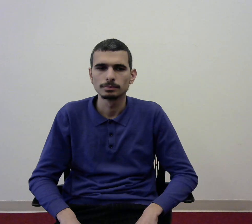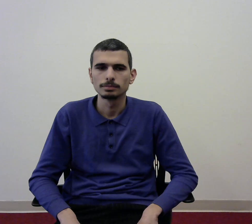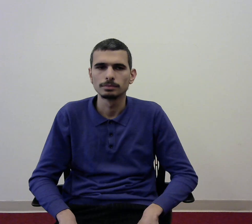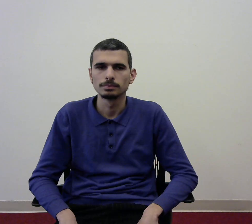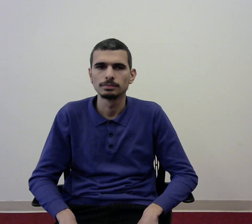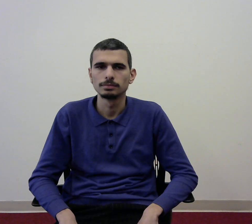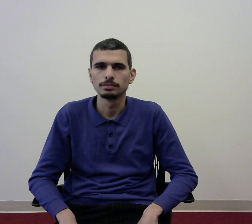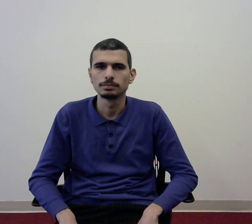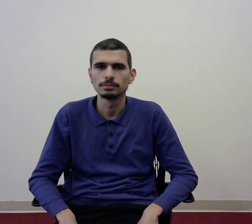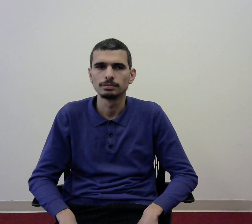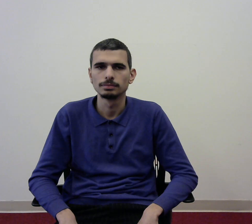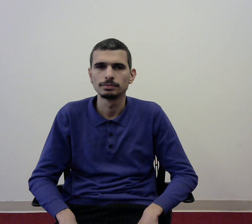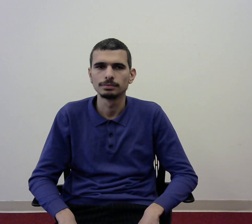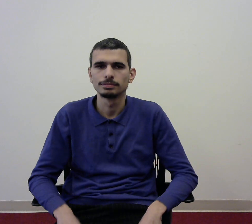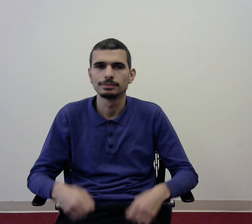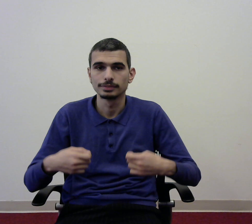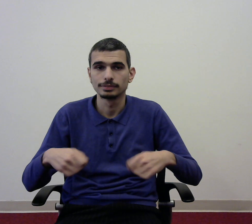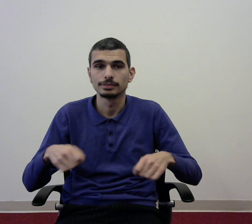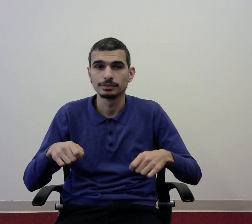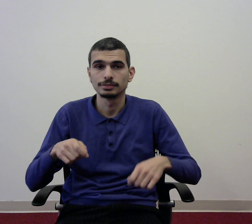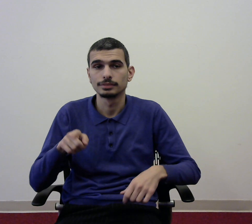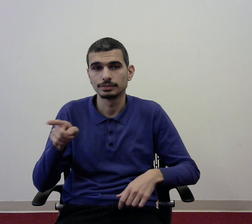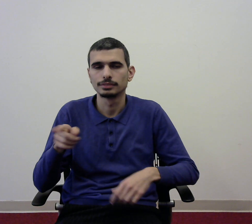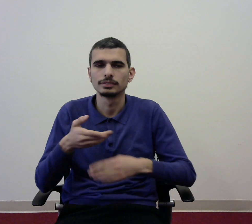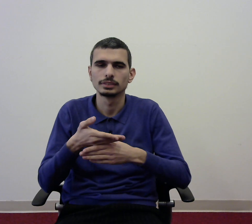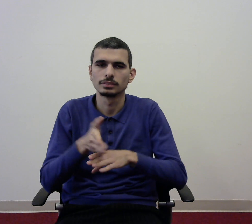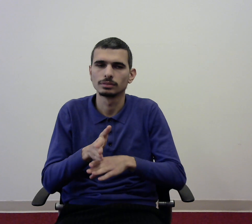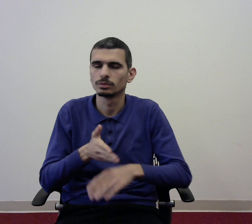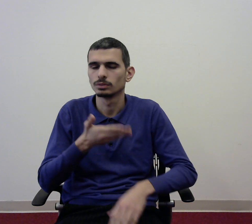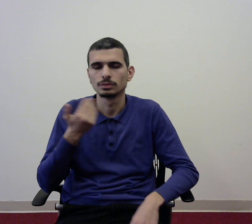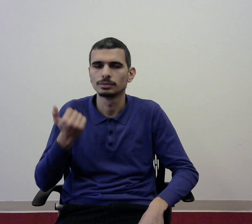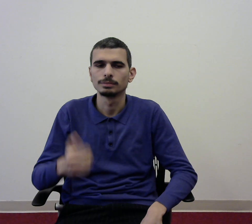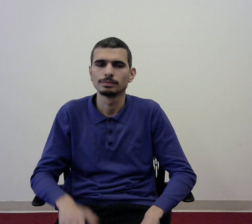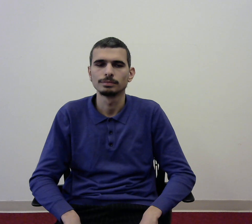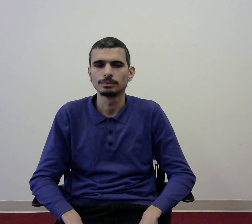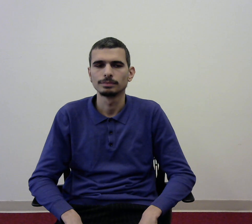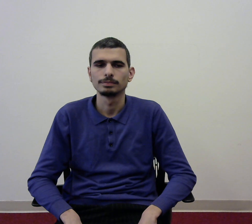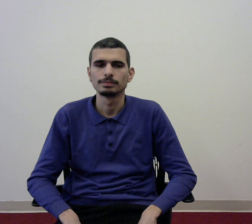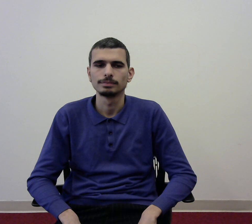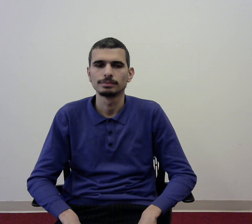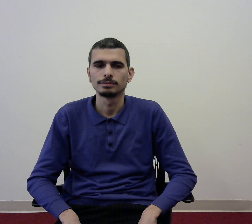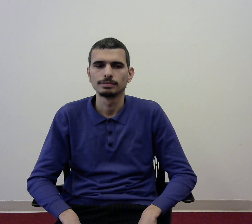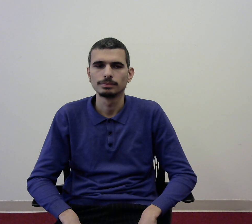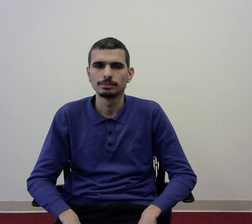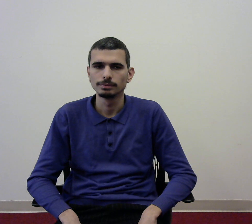Satıcının xırdası yox idi